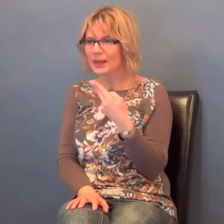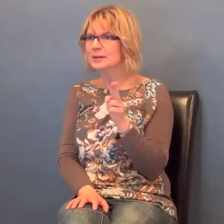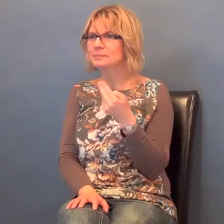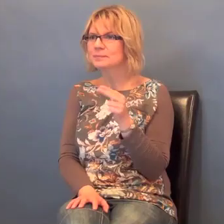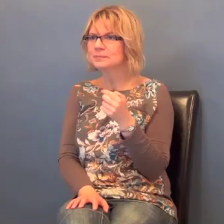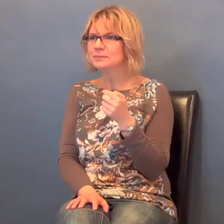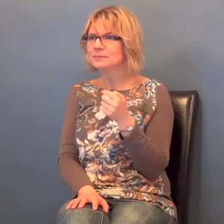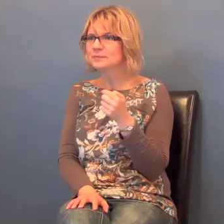Na kiedy?